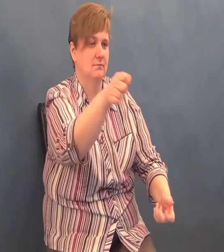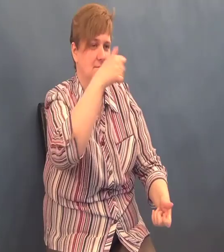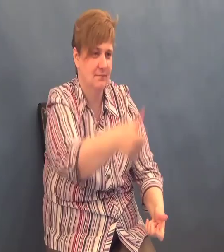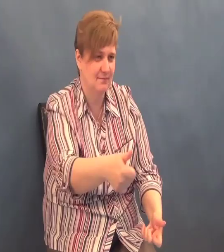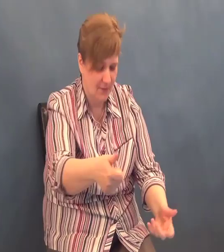Nie możesz.